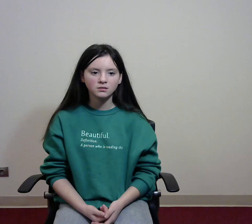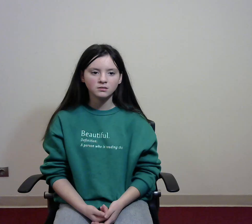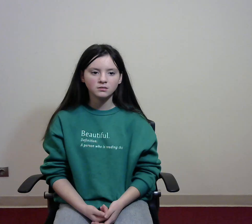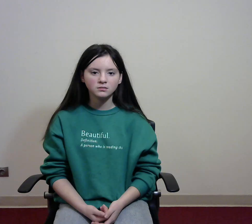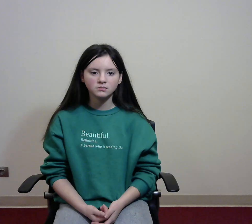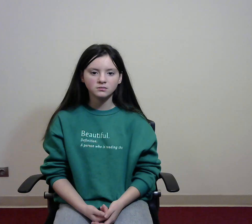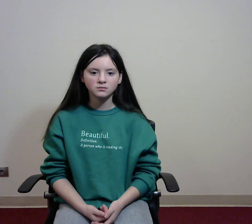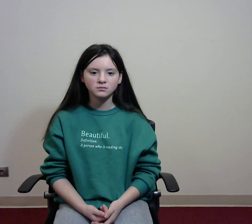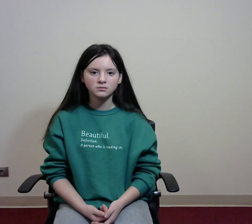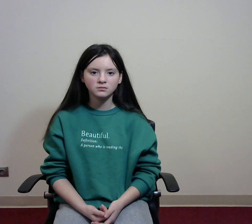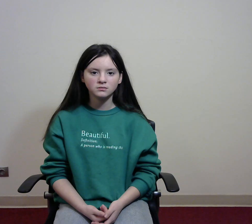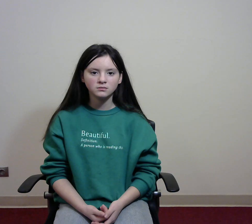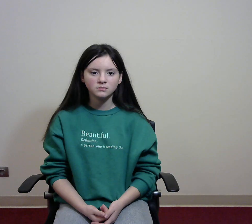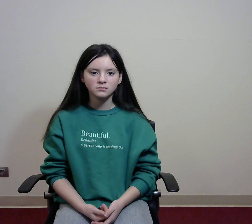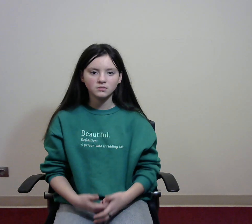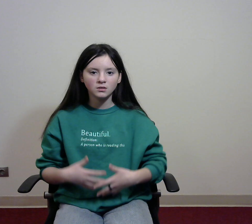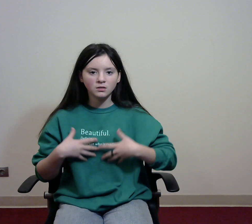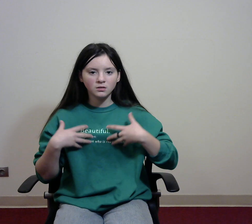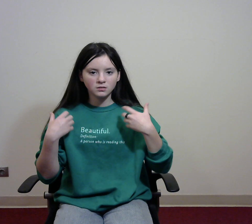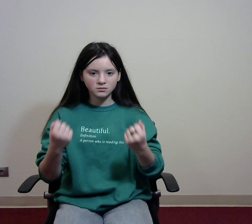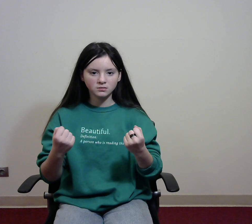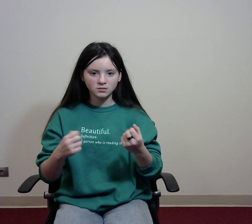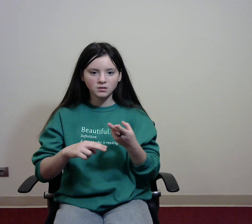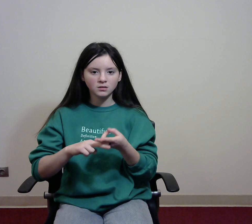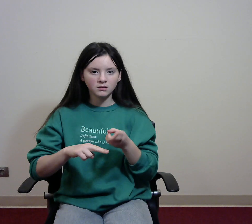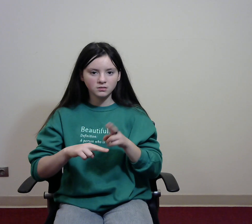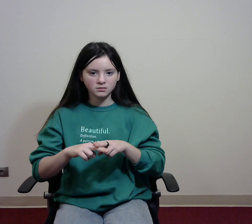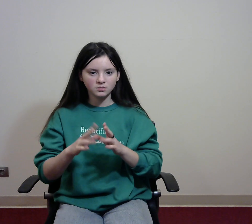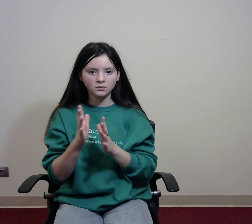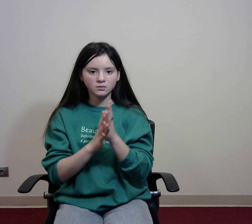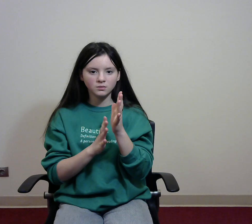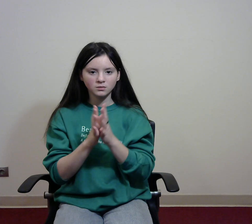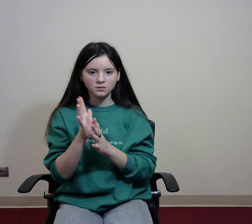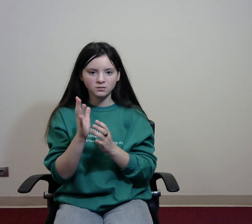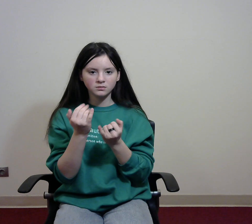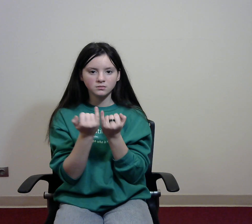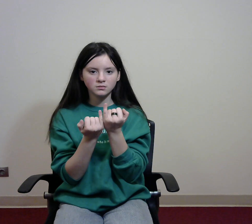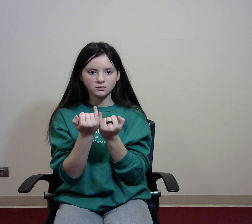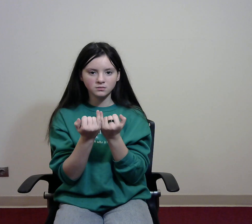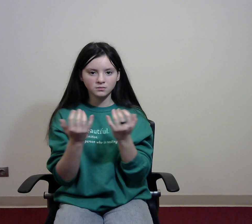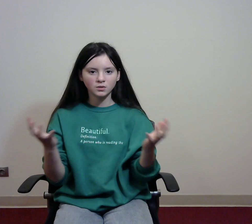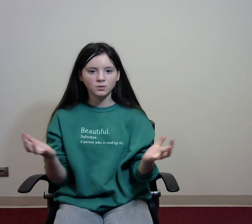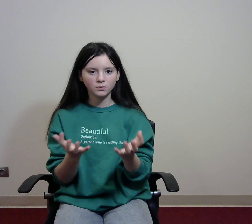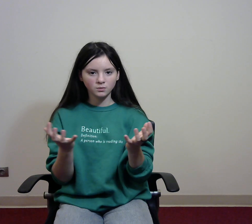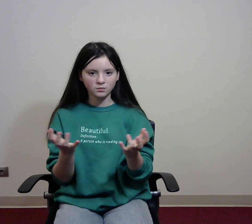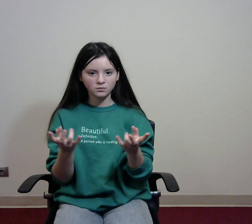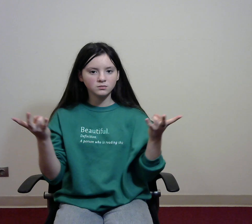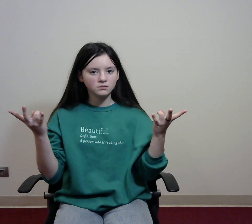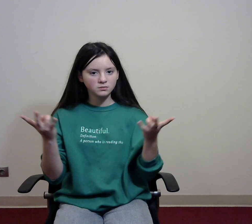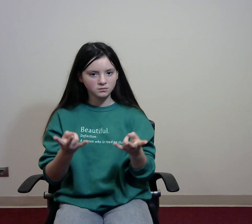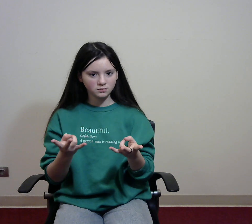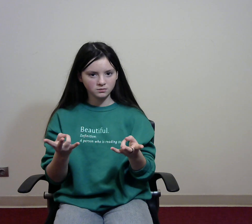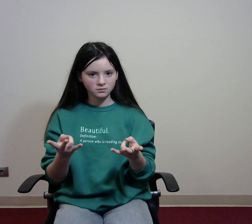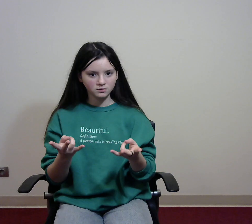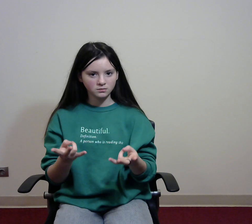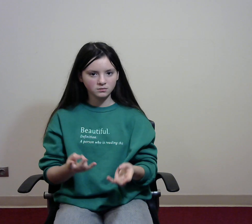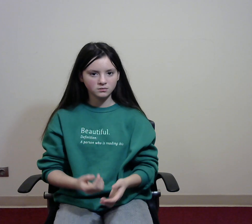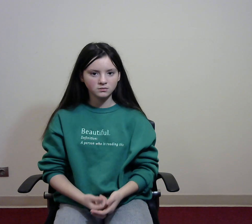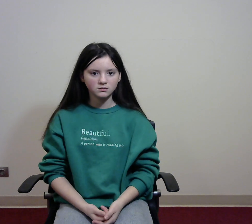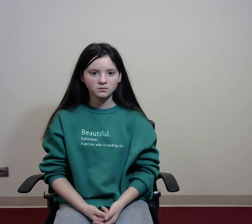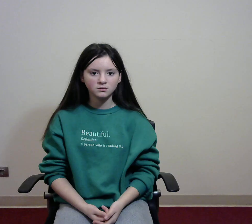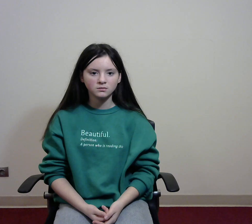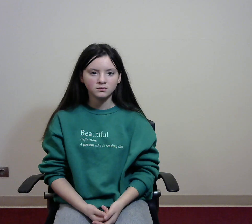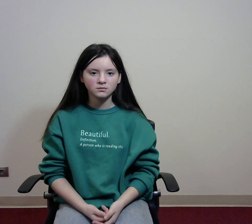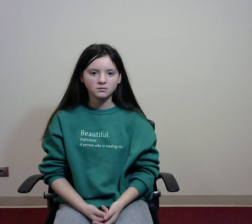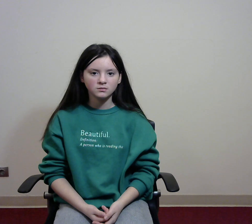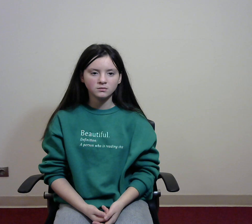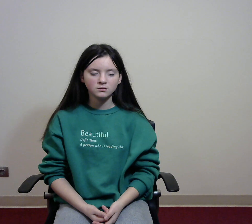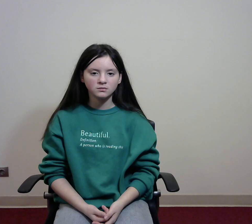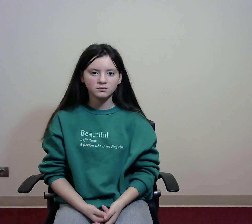Sağlamlığımız üçün bitkiləri qorumaq lazımdır